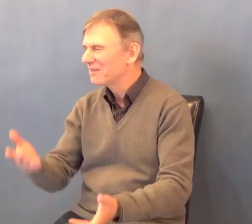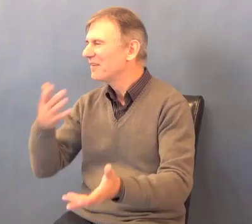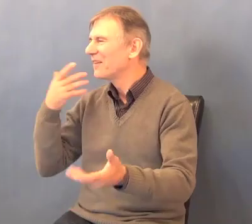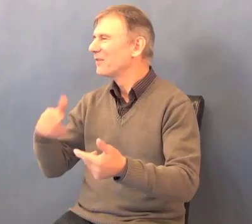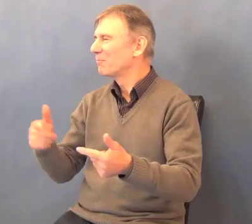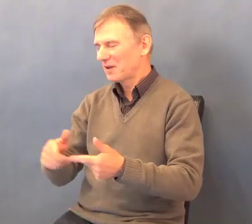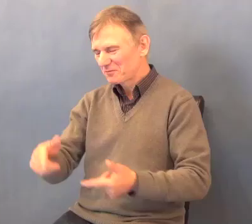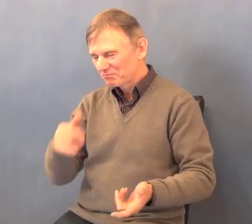Nie ma, nie pasuje.